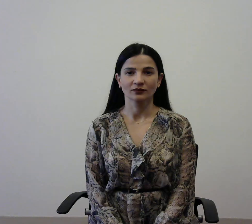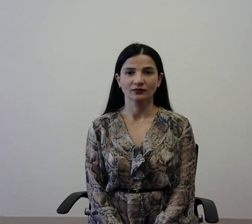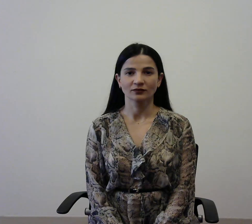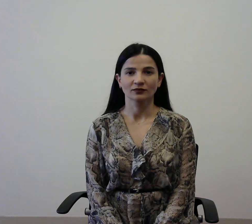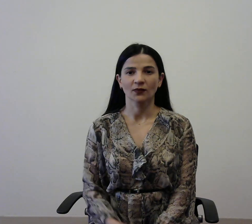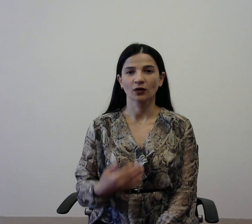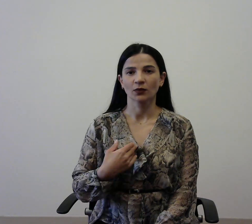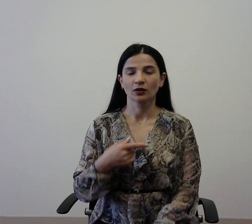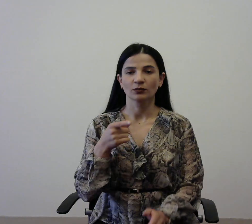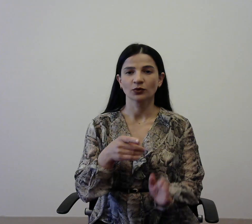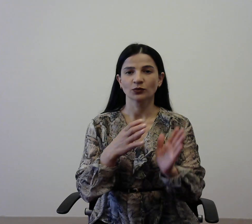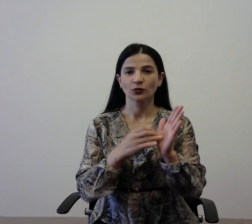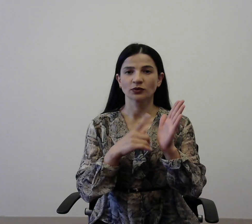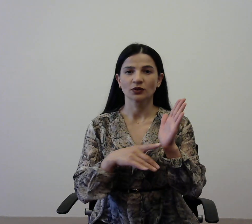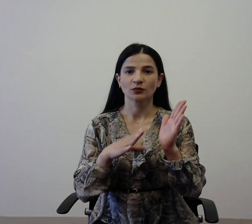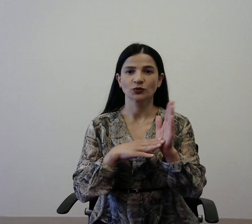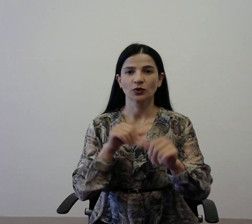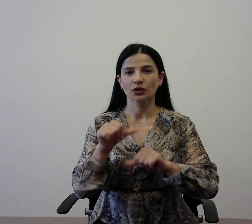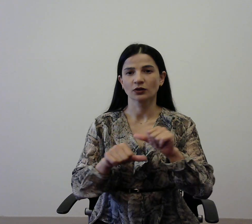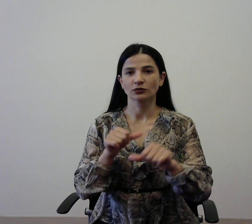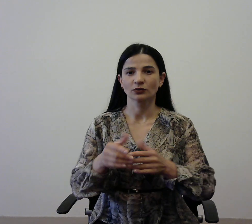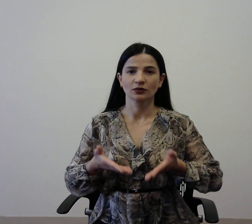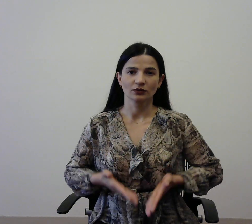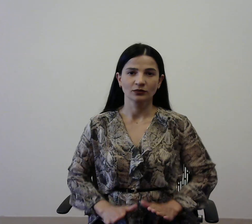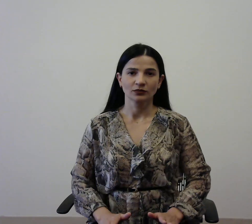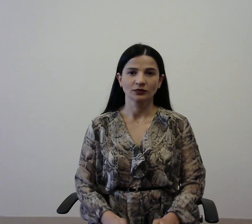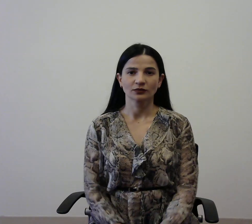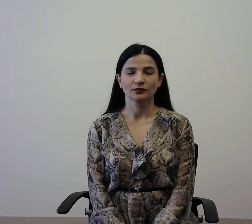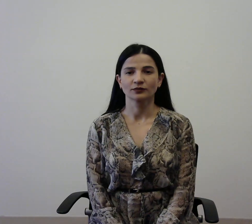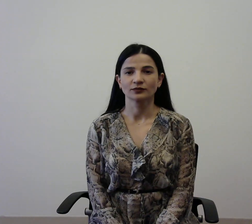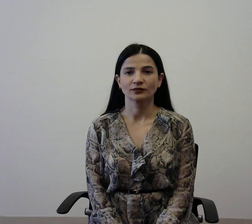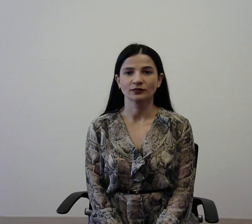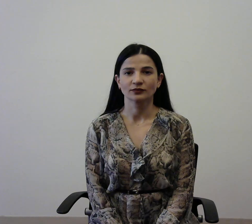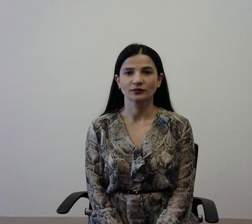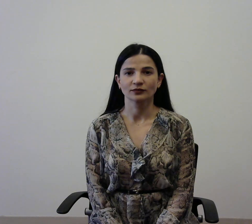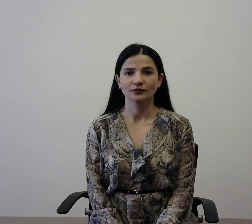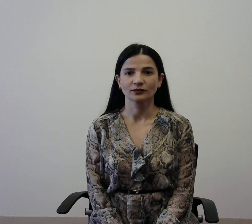Mən 1979-cu ildə anadan olmuşam